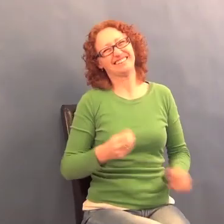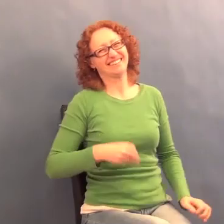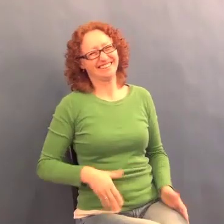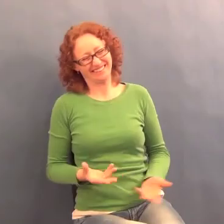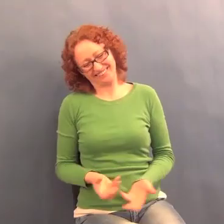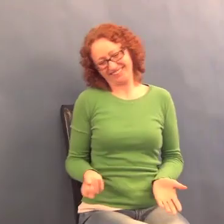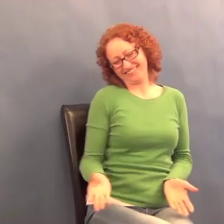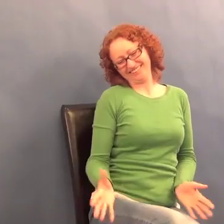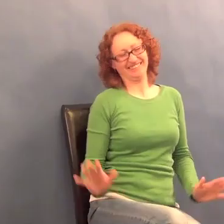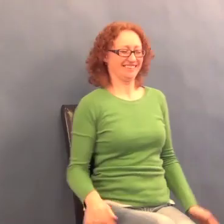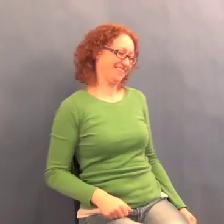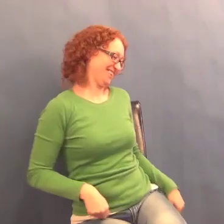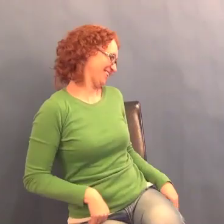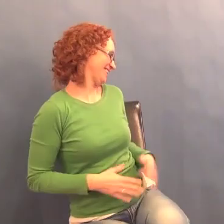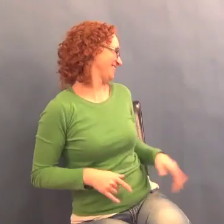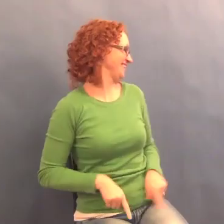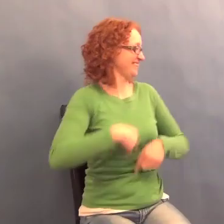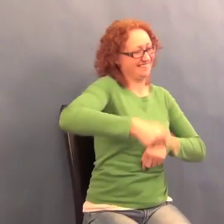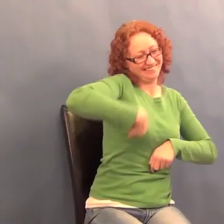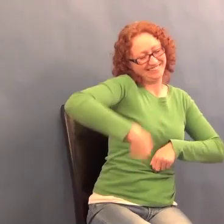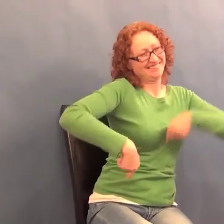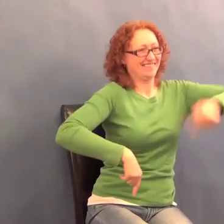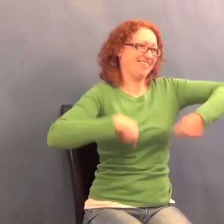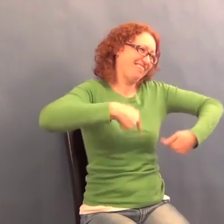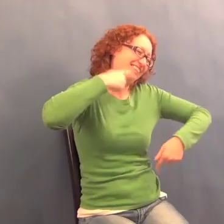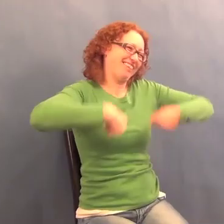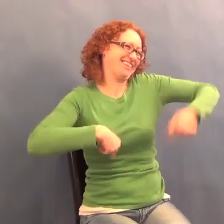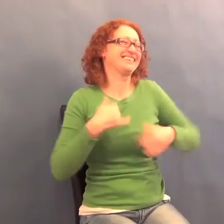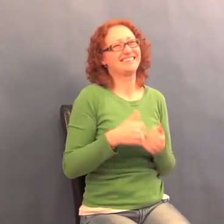Nie ma nic przy sobie, udaje, że jest wszystko w porządku, przestępuje z nogi na nogę.